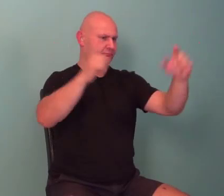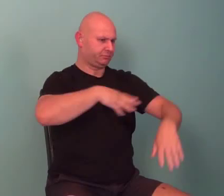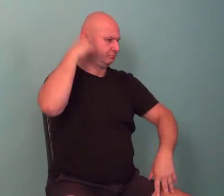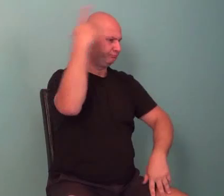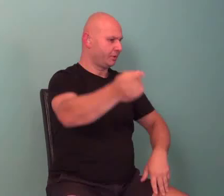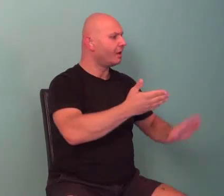Pójdziemy razem.